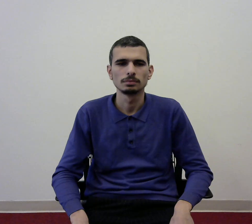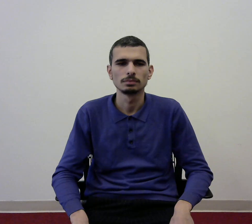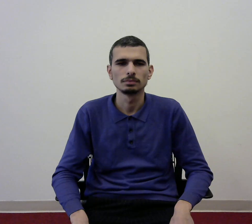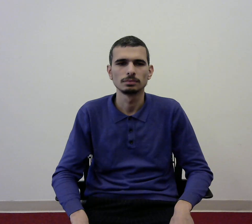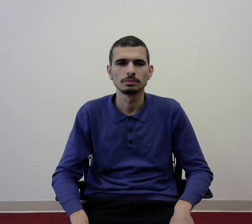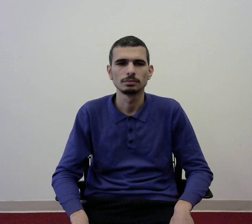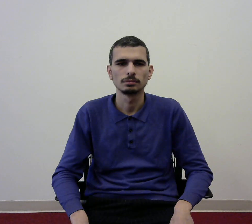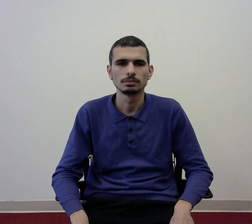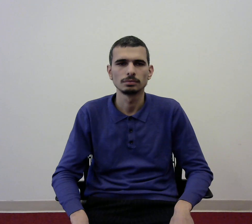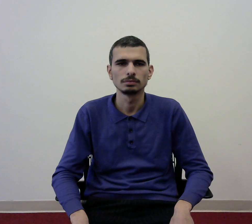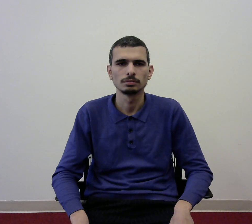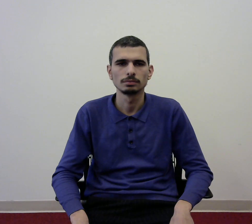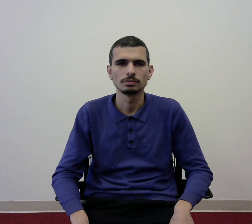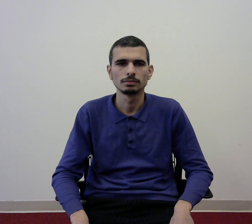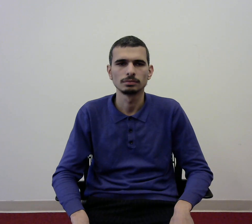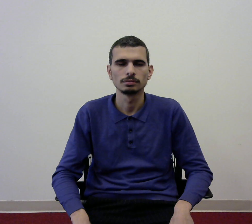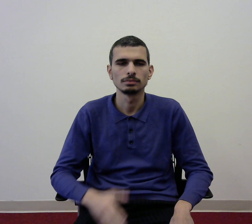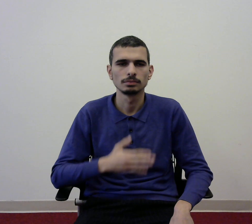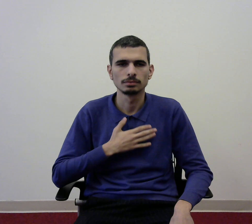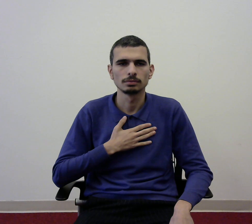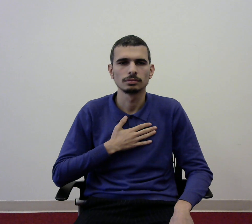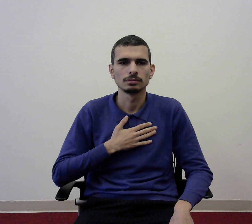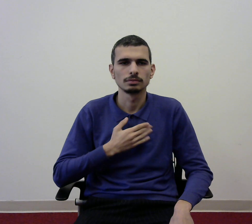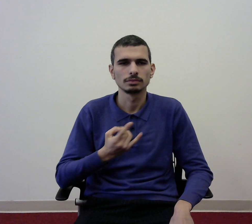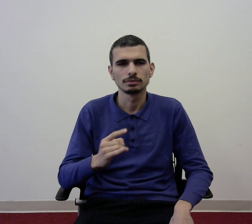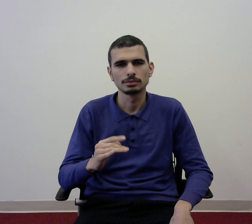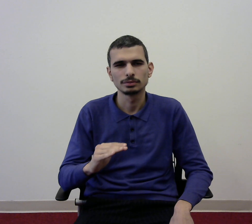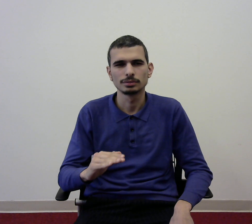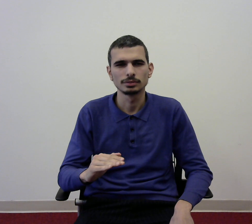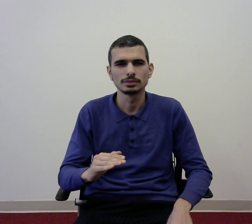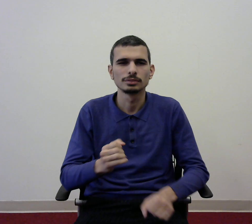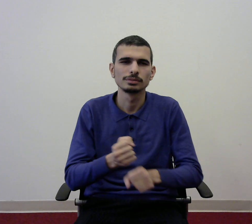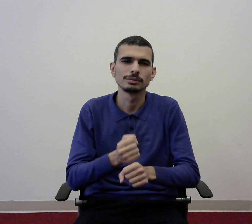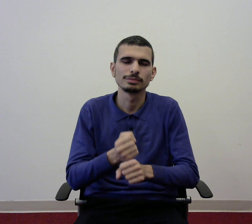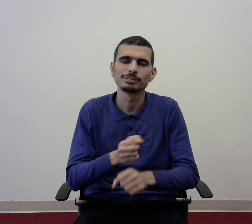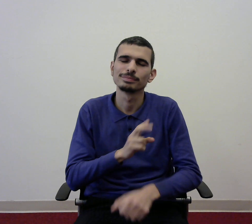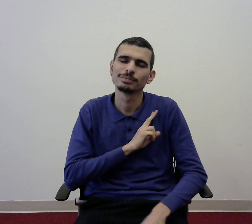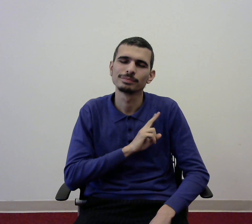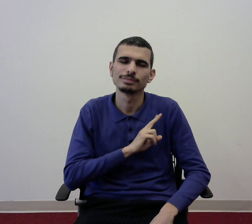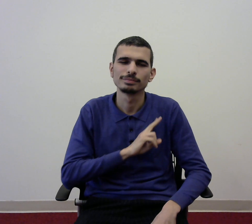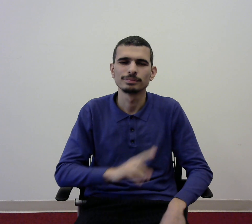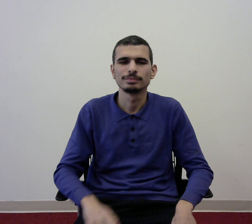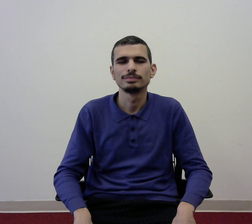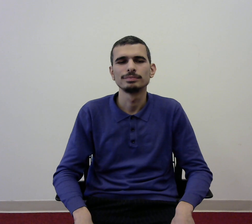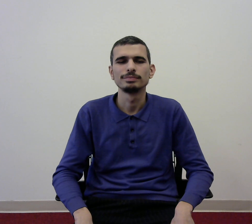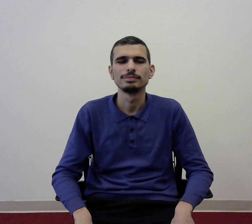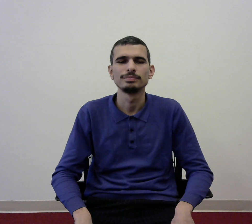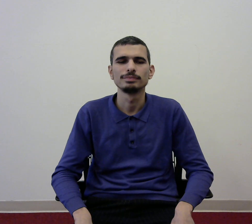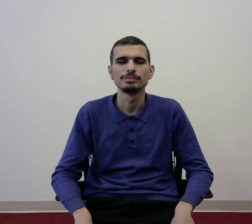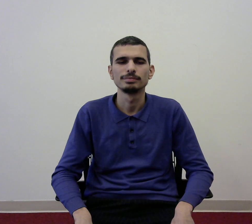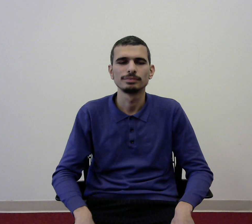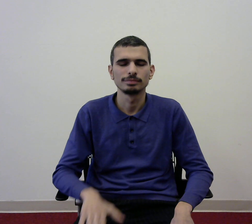Mən uşaqlarla işləməyi sevirəm